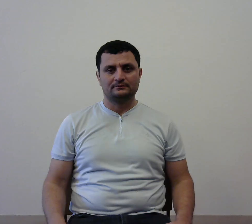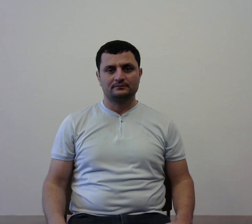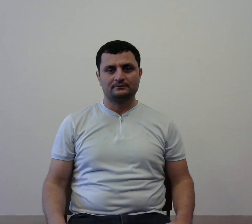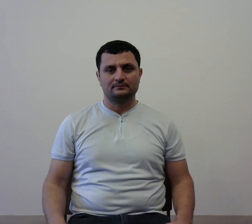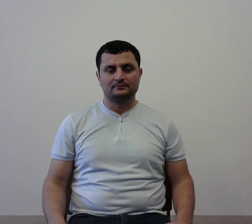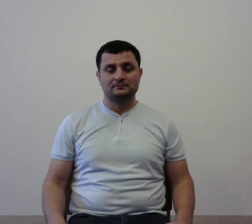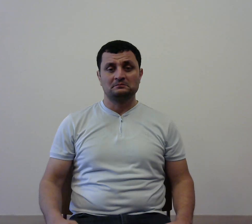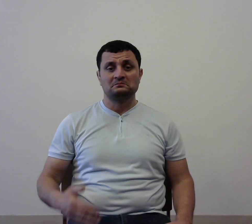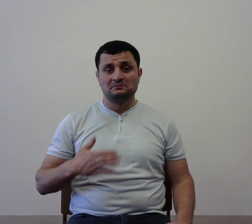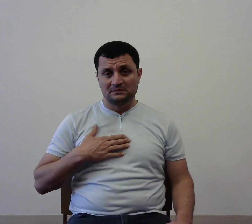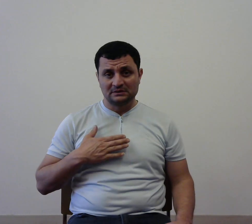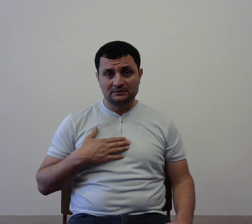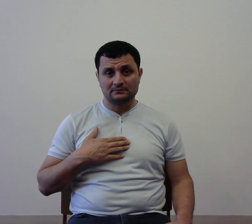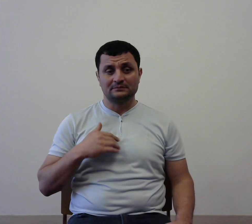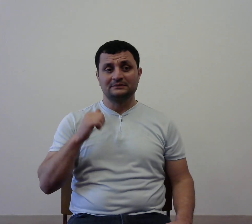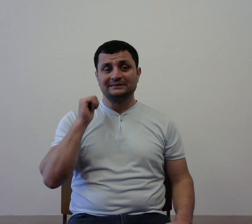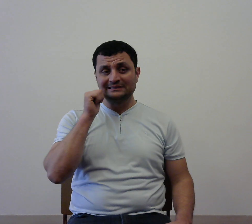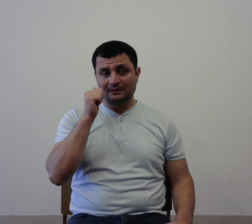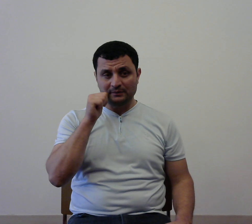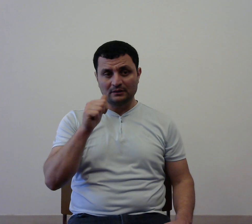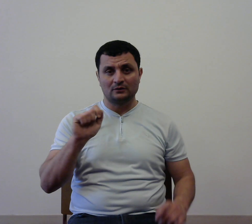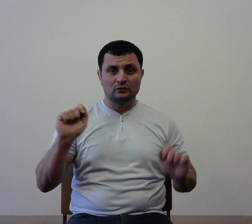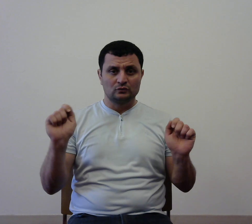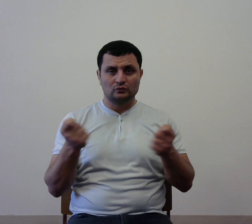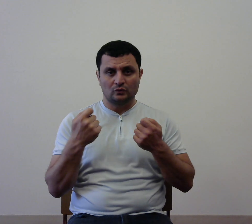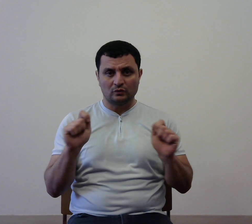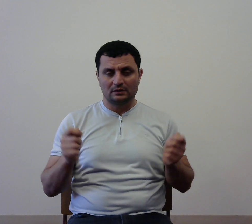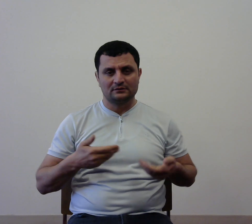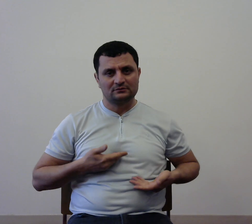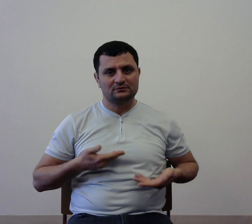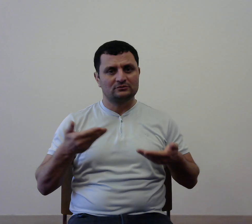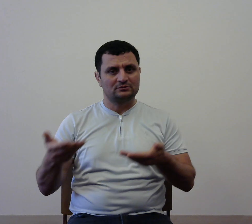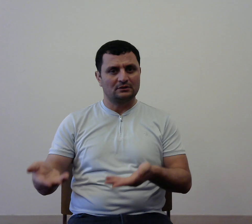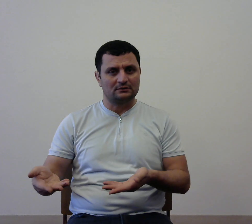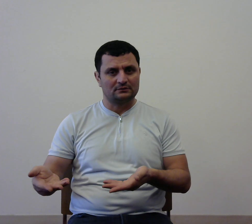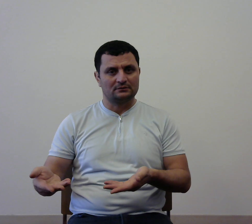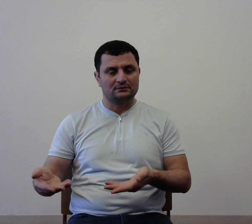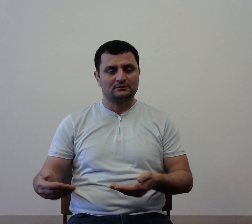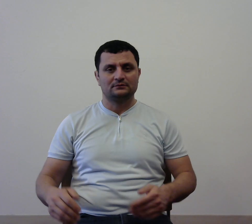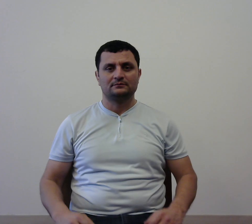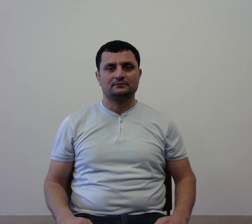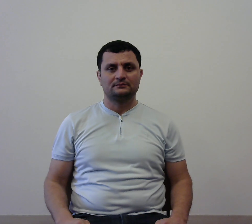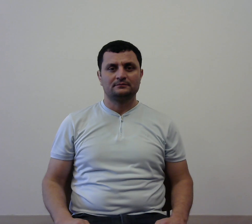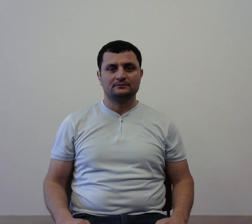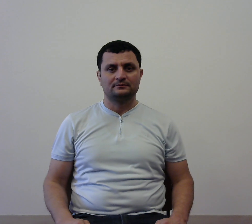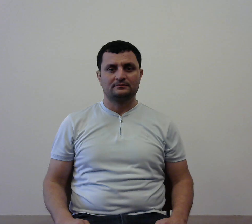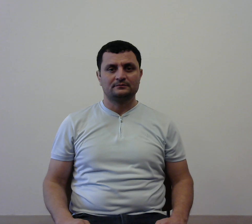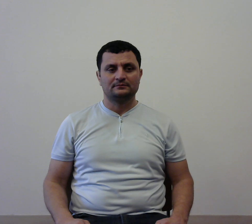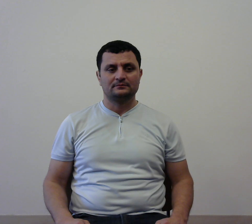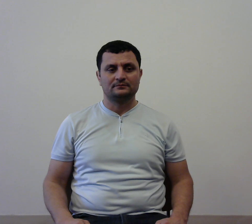Bizi sabah toya çağırıblar